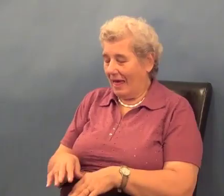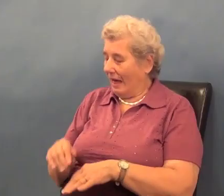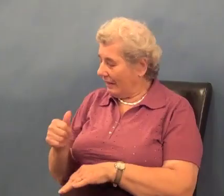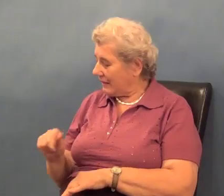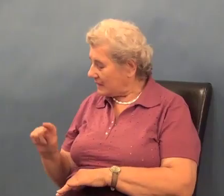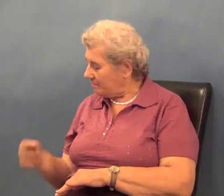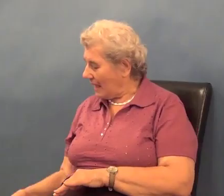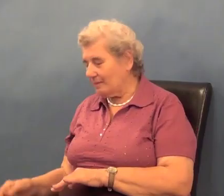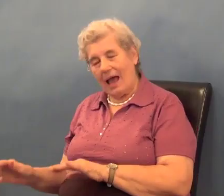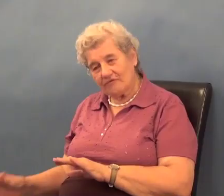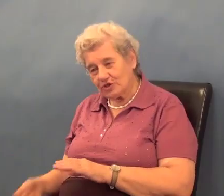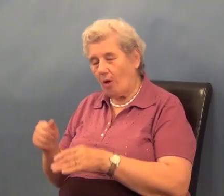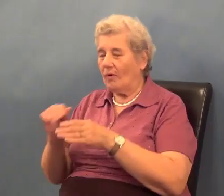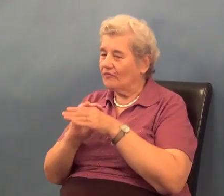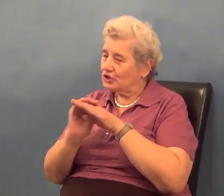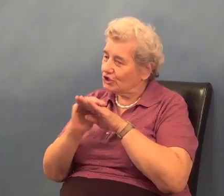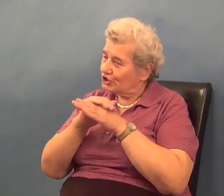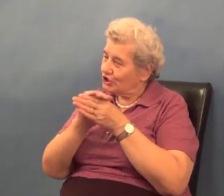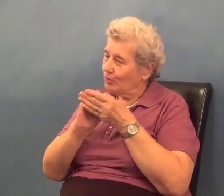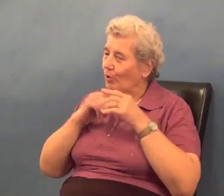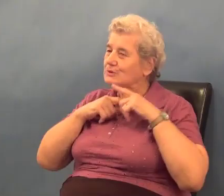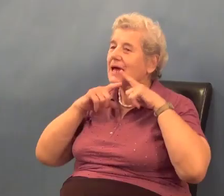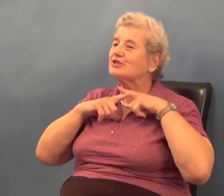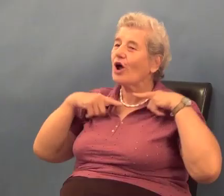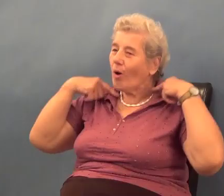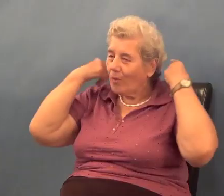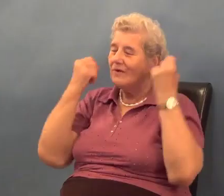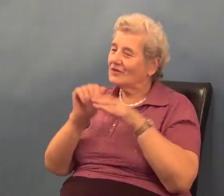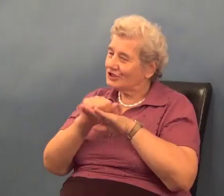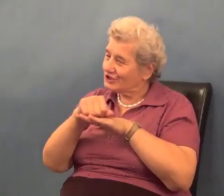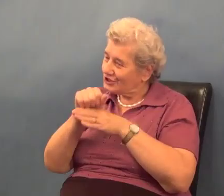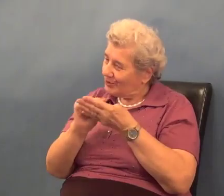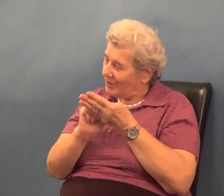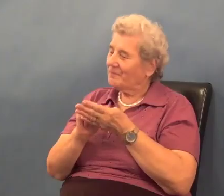Jedna gruszka wypadła, podniósł ją i wyczyścił.